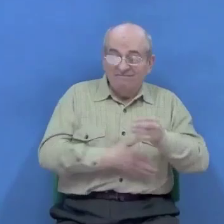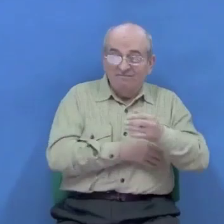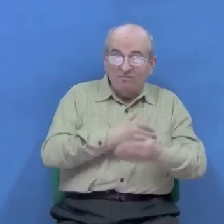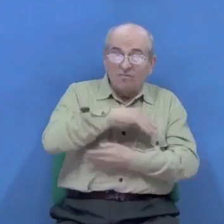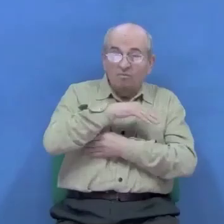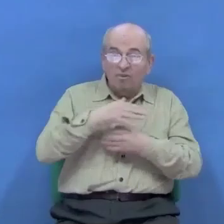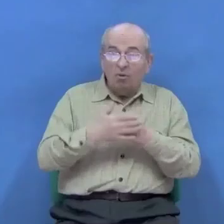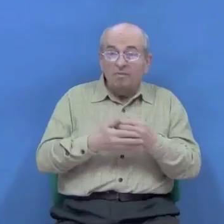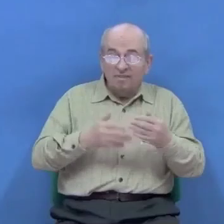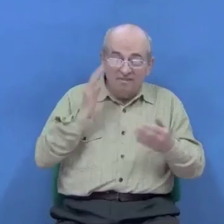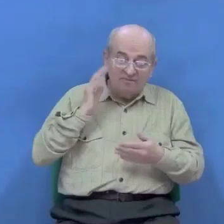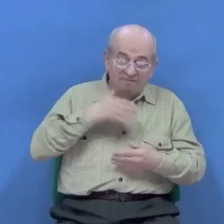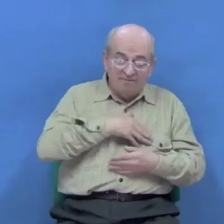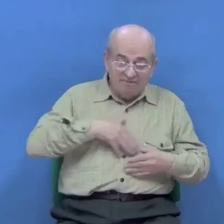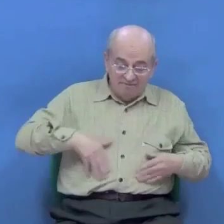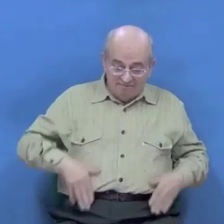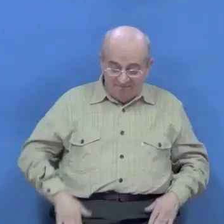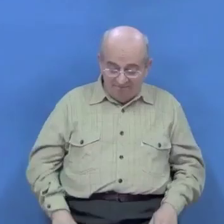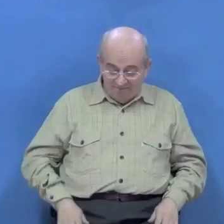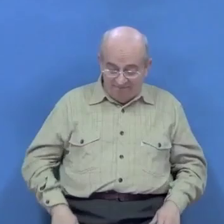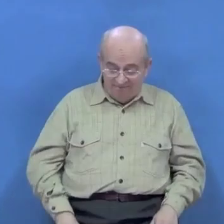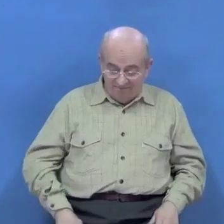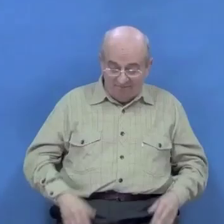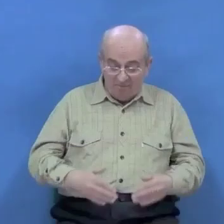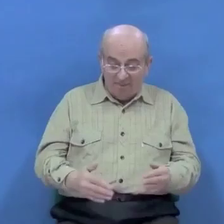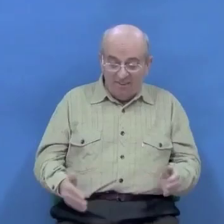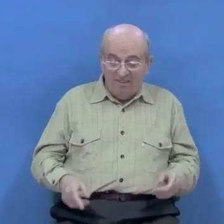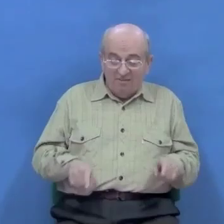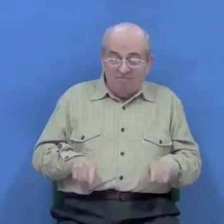Trzeba umyć całe ciało.